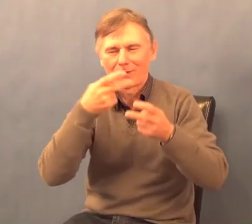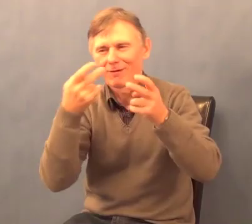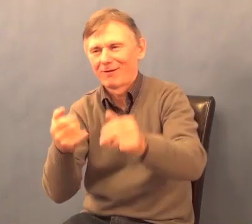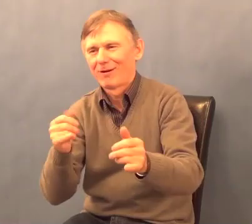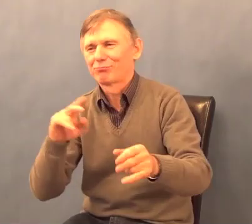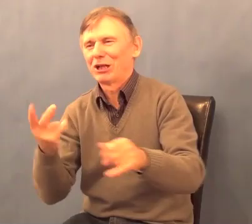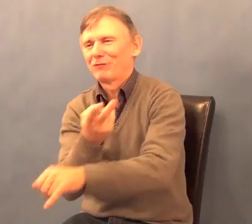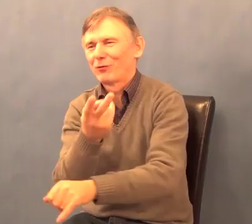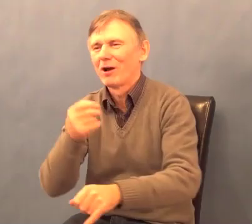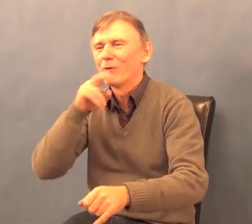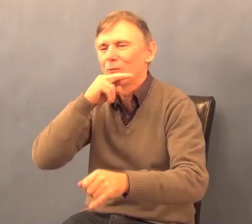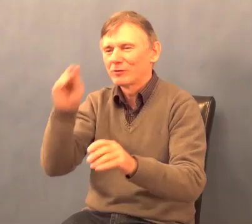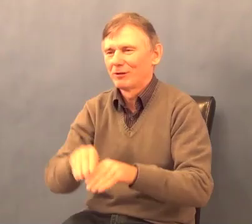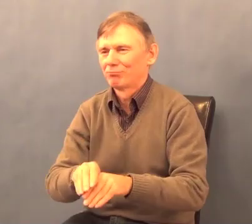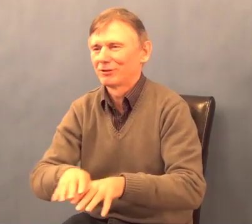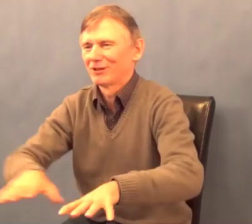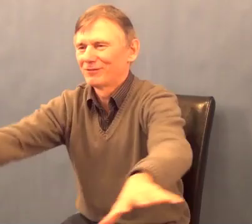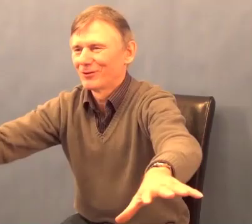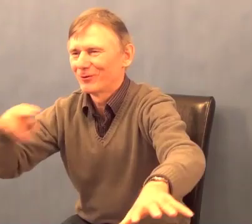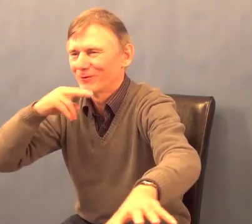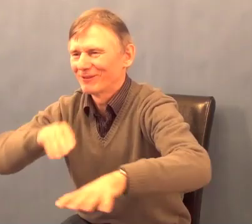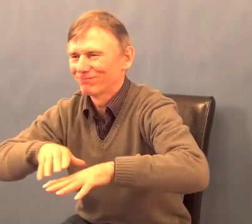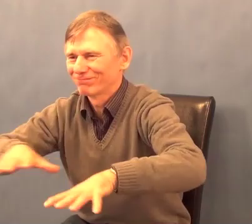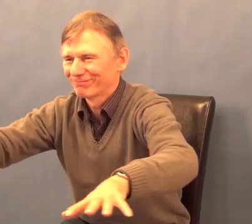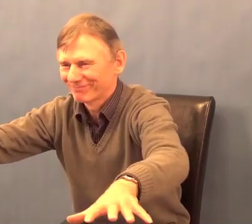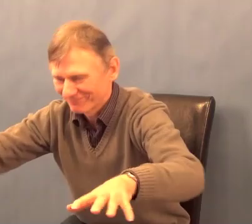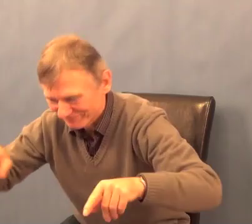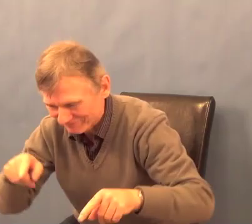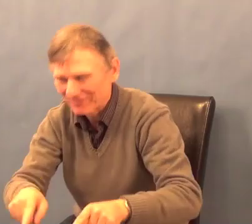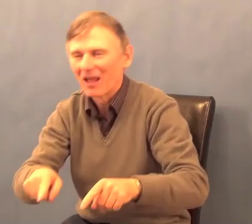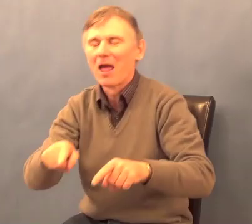Przewrócił się, a gruszki rozsypały się na ziemi.